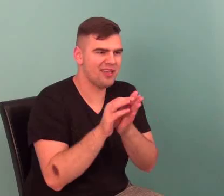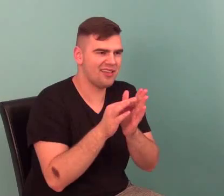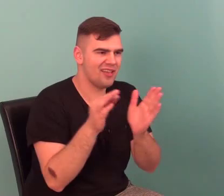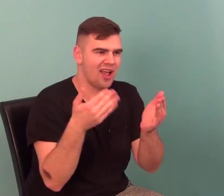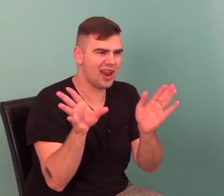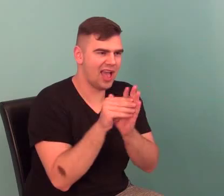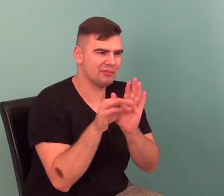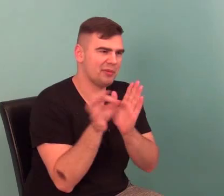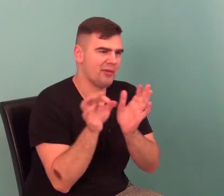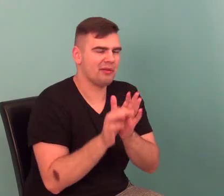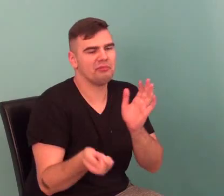Taką piłeczką przywiązaną do paletki.